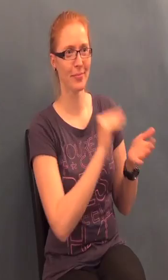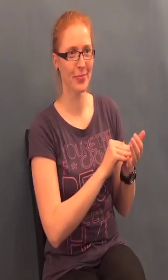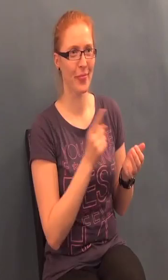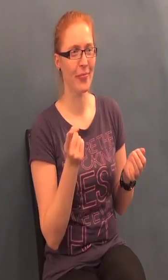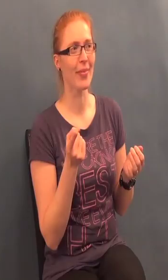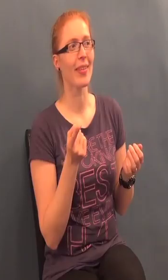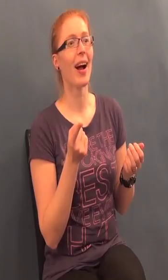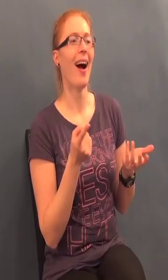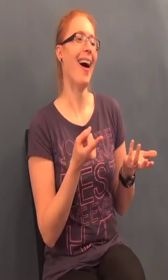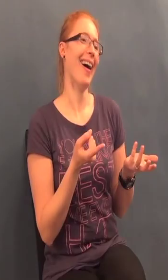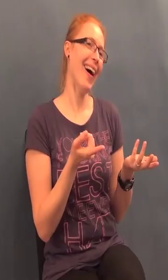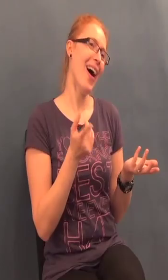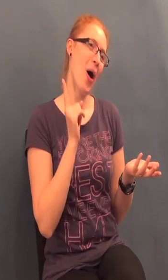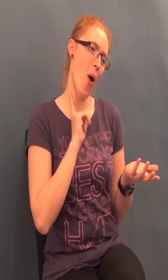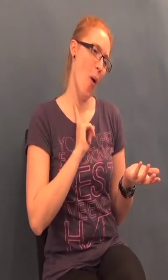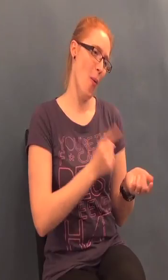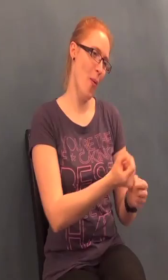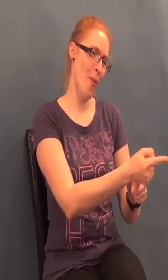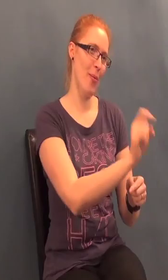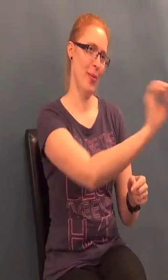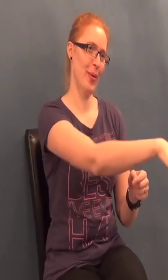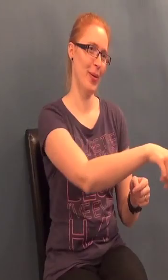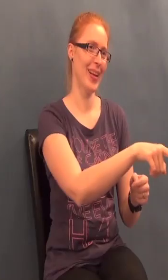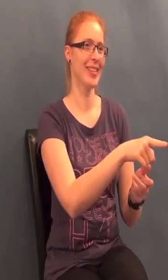Chłopiec udaje, że nic nie robi i wyrzuca kamienie.